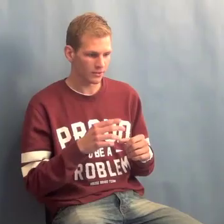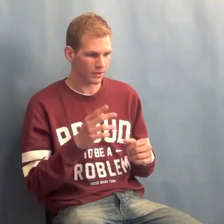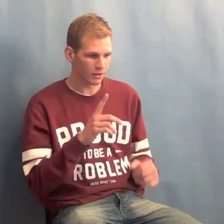Poczekaj.